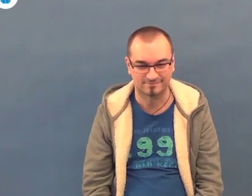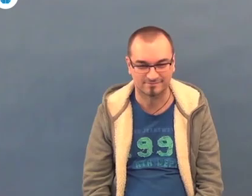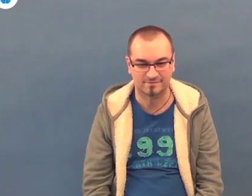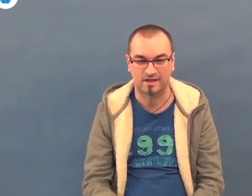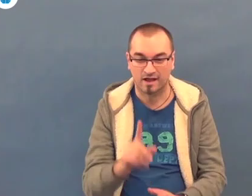Ale...